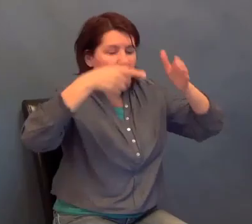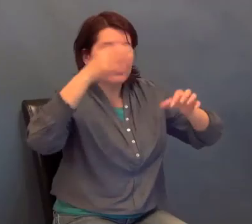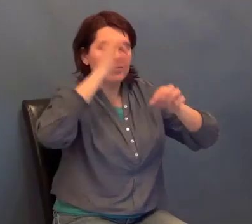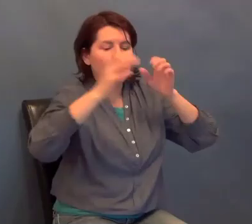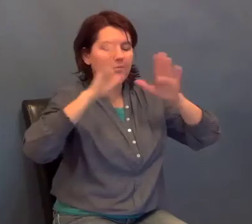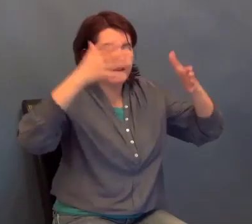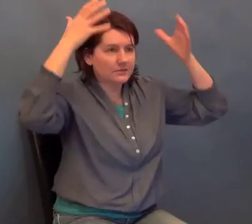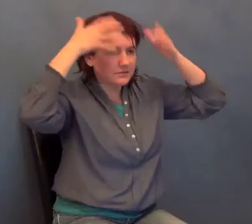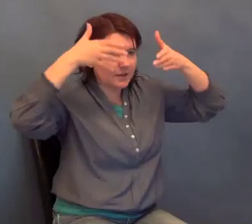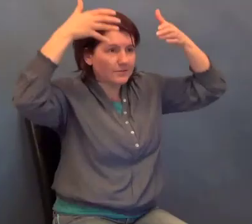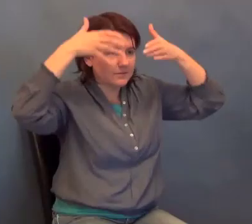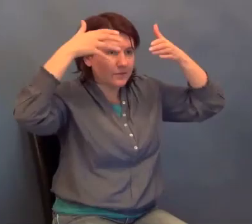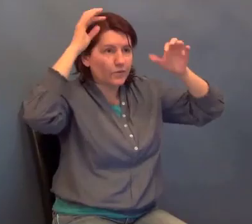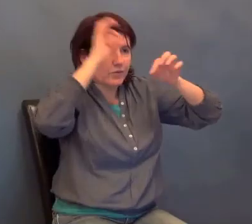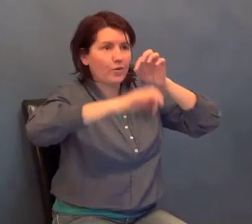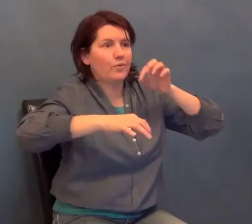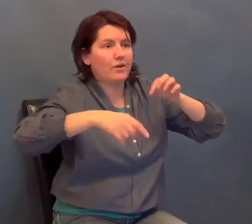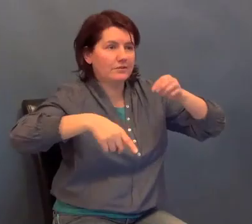Znak informuje, żeby dokładnie zakładać kask.